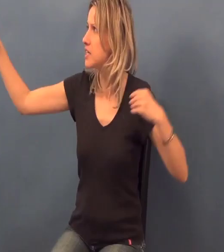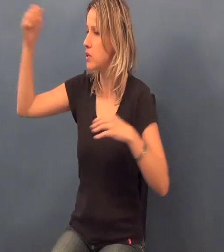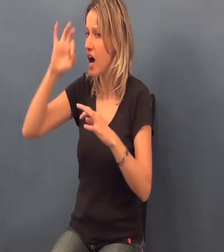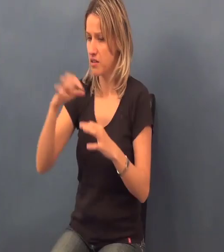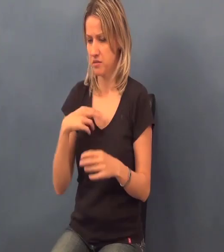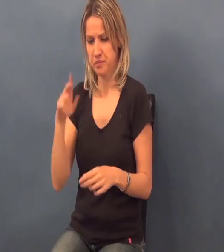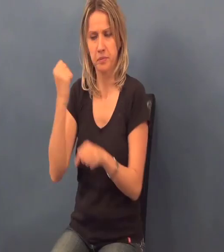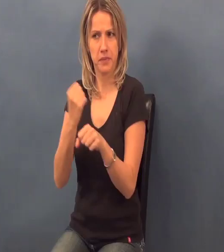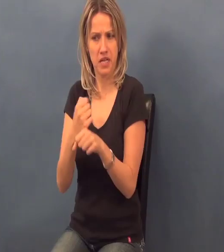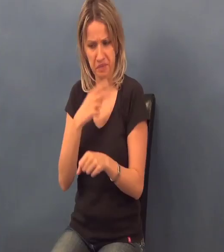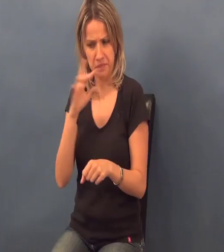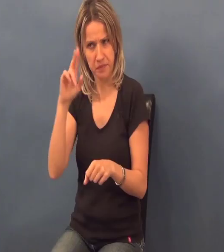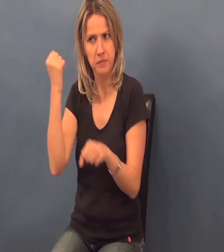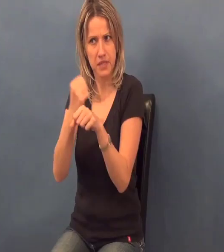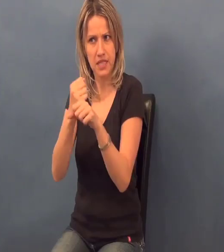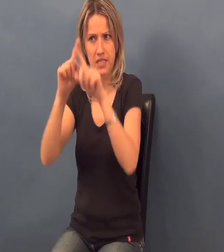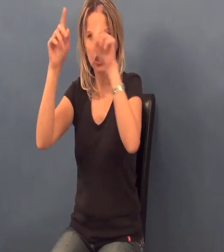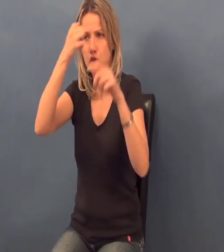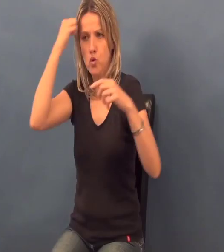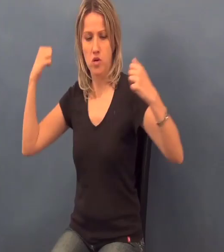Dopiero się zorientowałam, że to praca. Ja widzę, zorientowałam się, że on pracuje ze szkłem, które nosi na plecach.